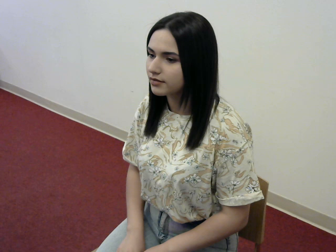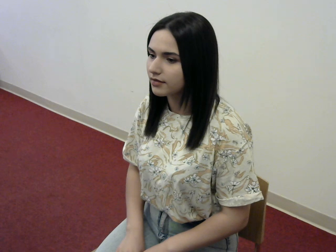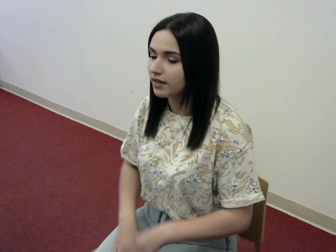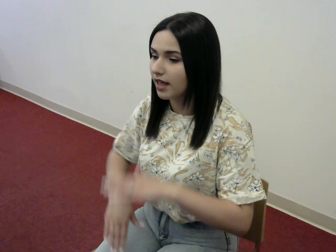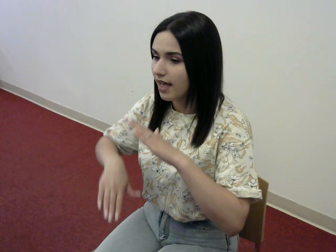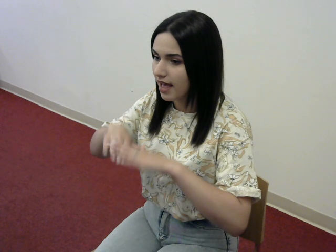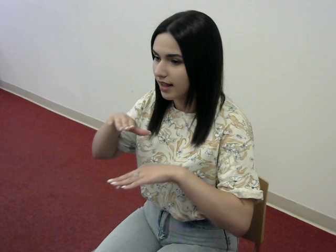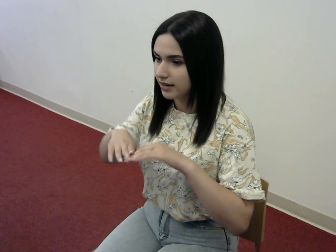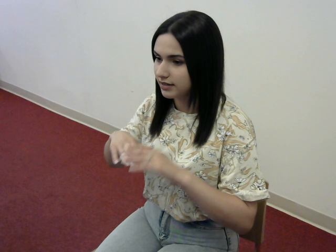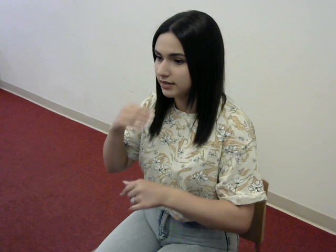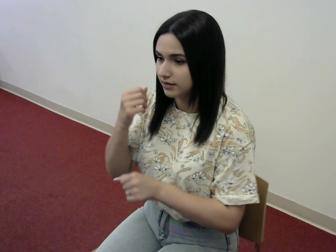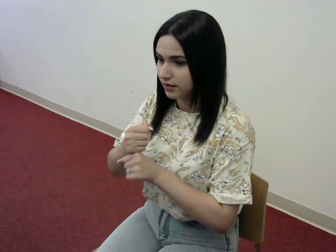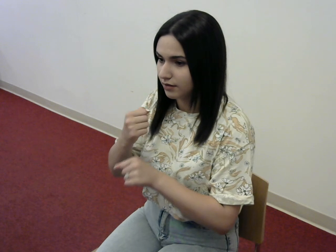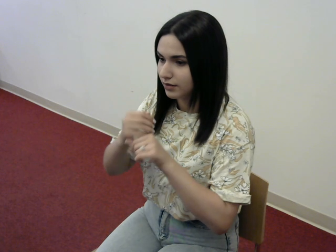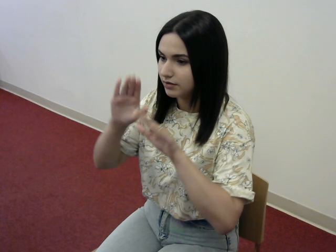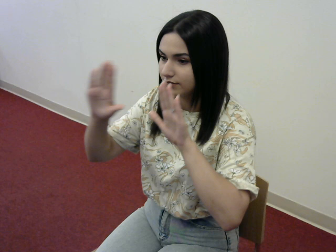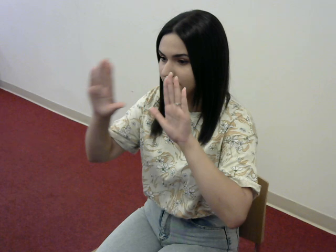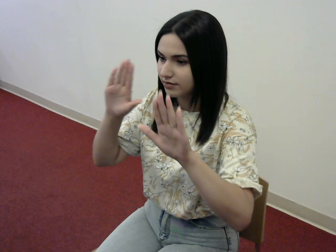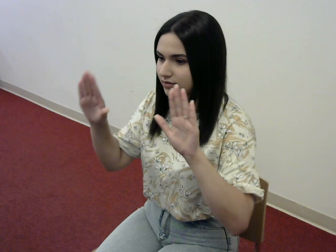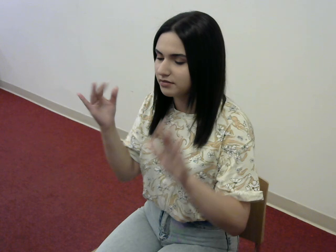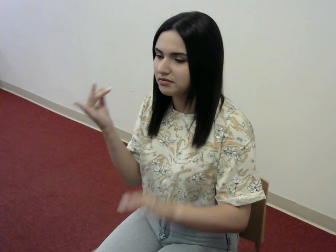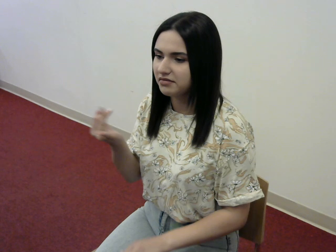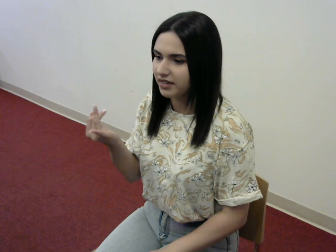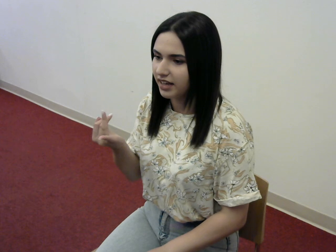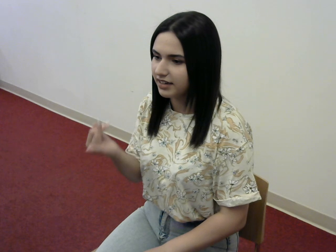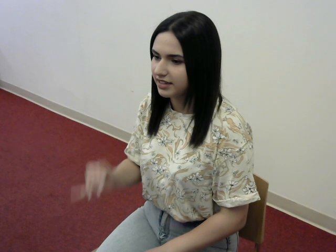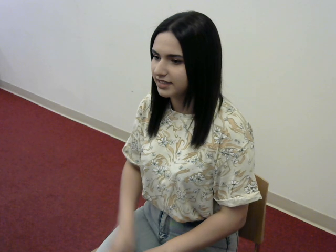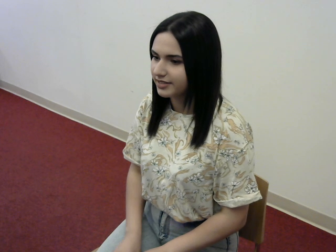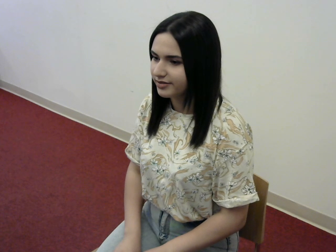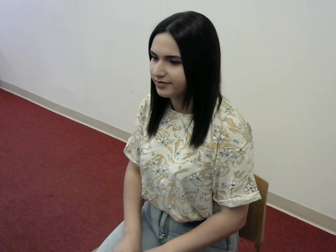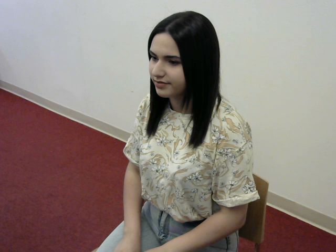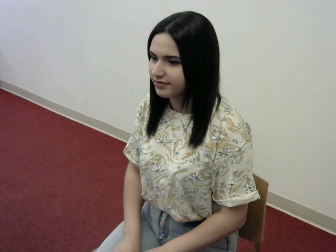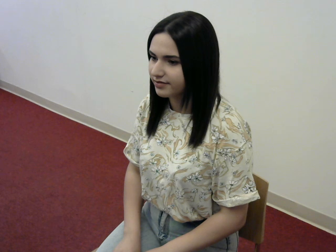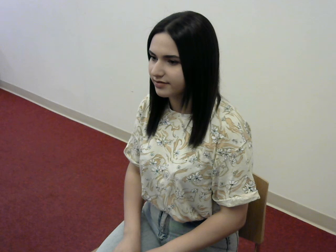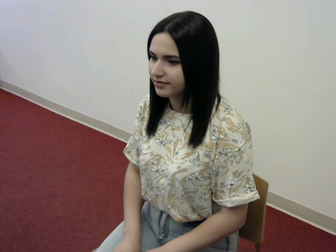Əl işləri sərgisi maraqlı idi